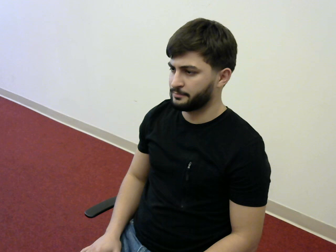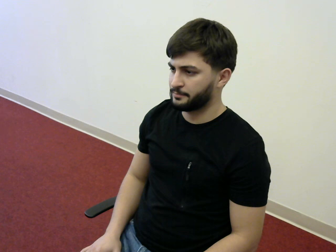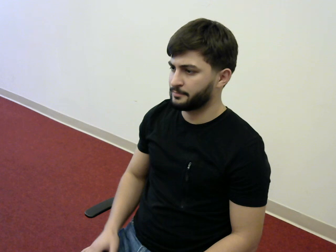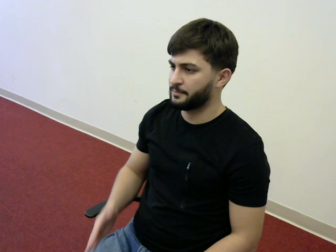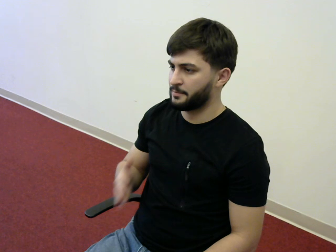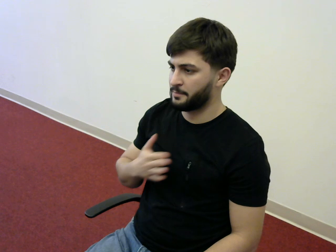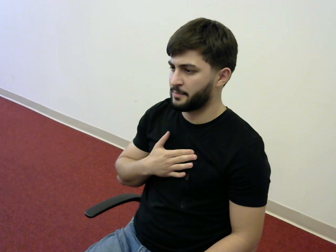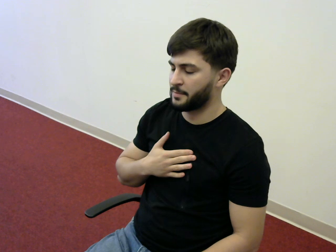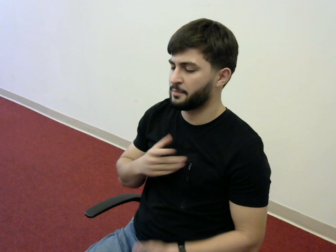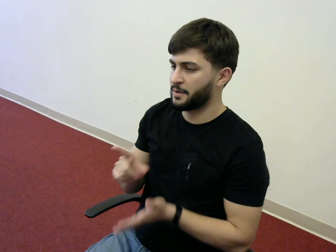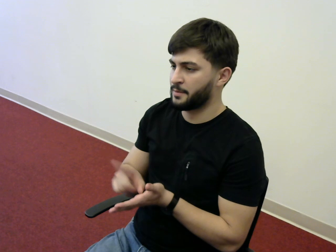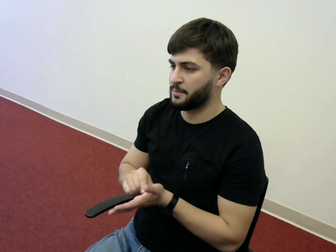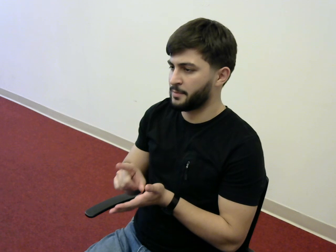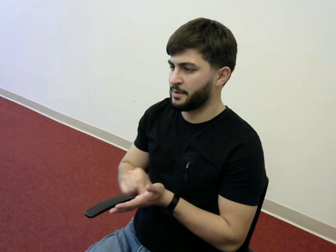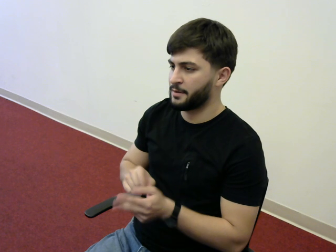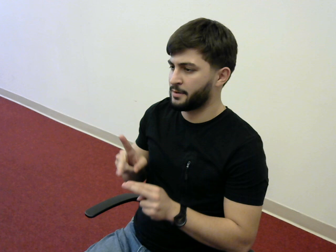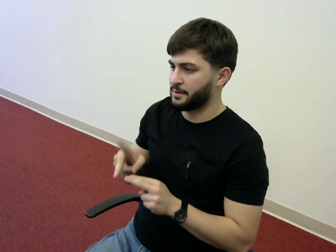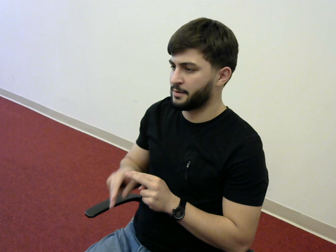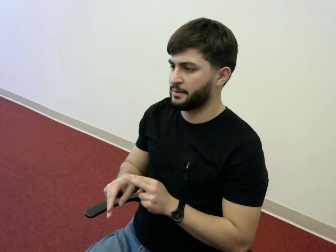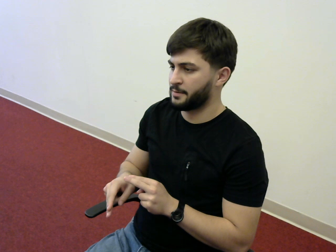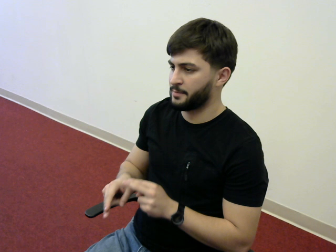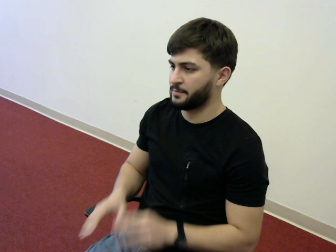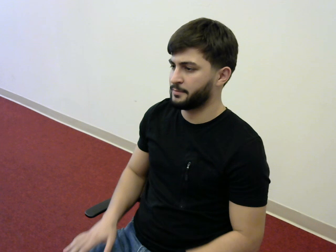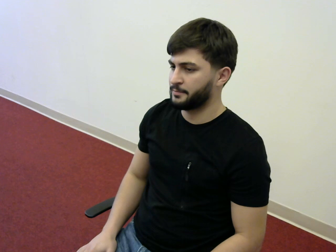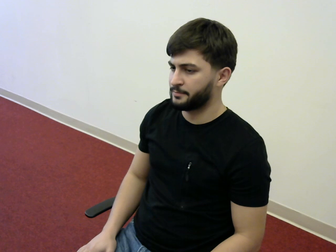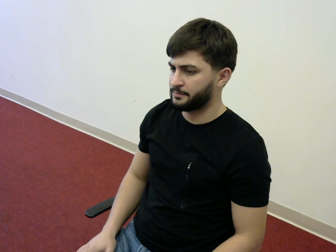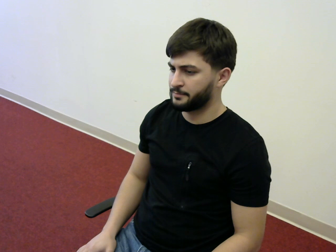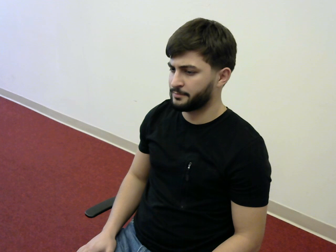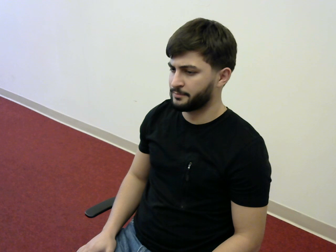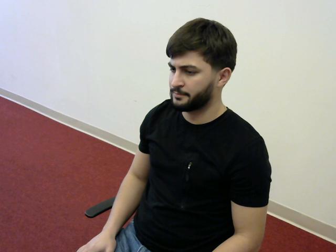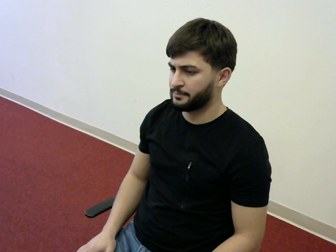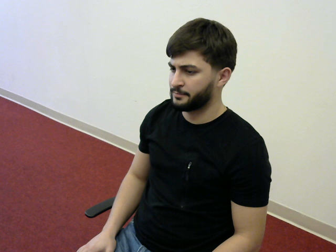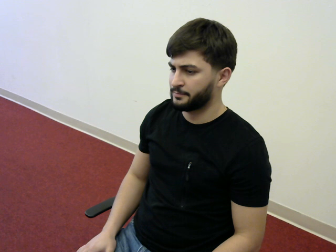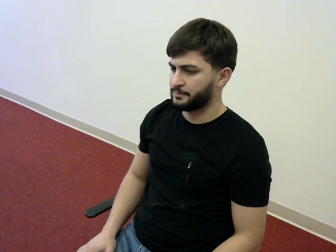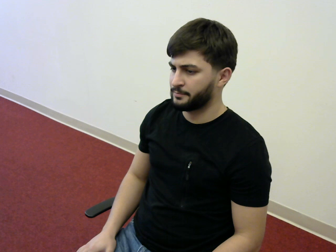Mənim pensiyamı kəsiblər